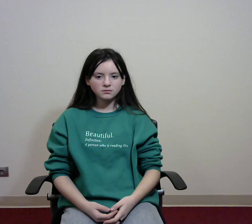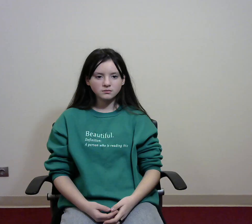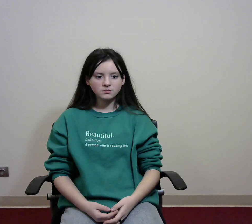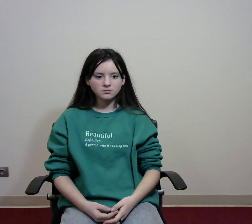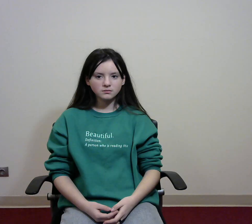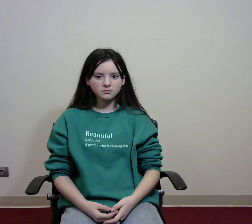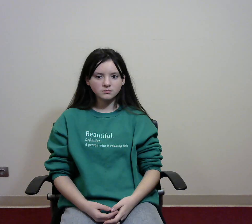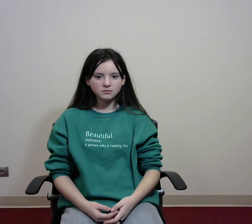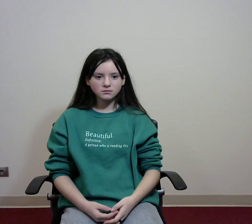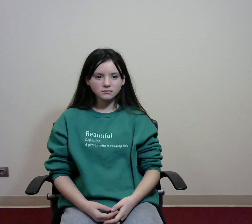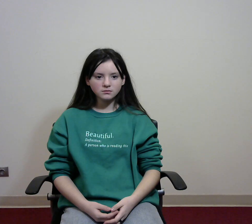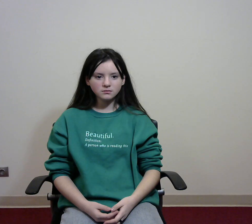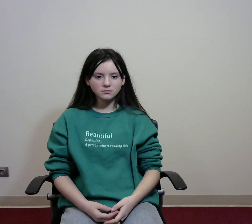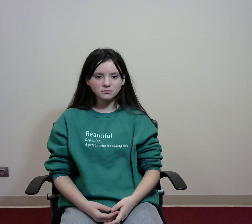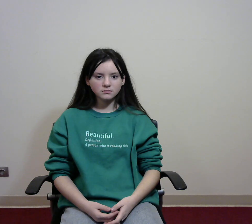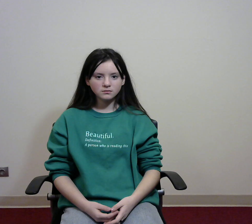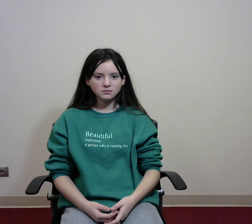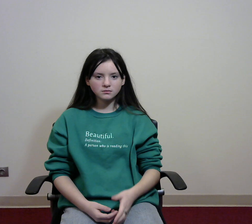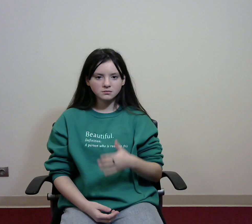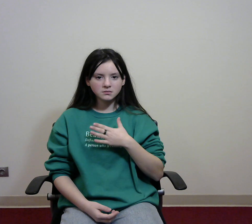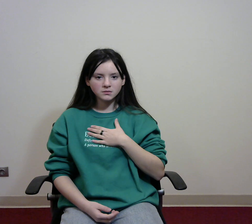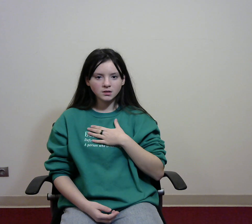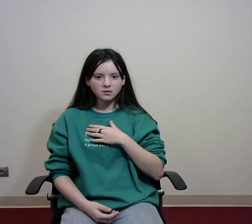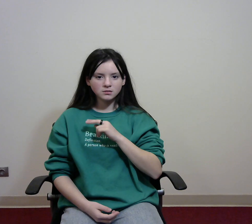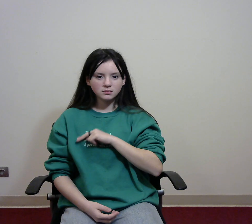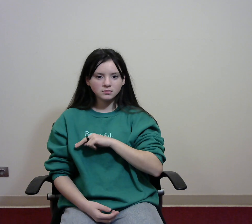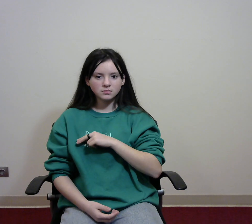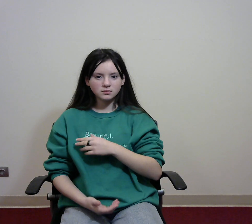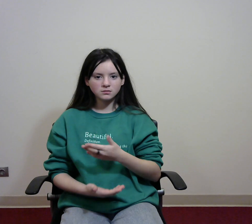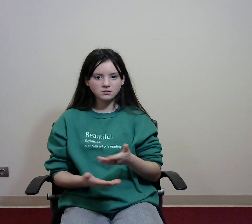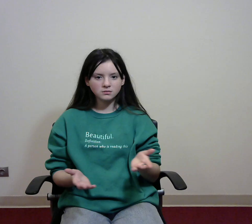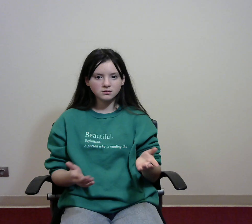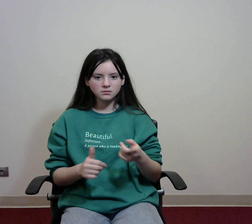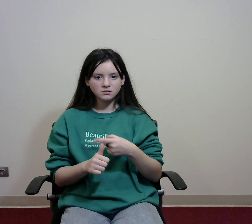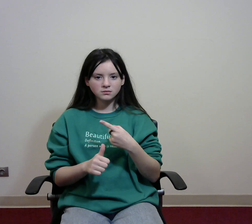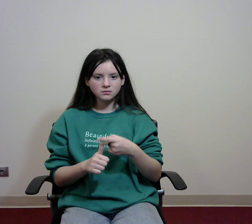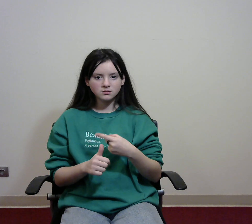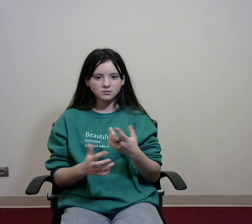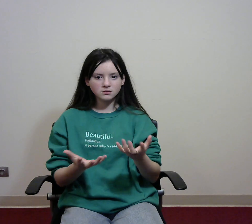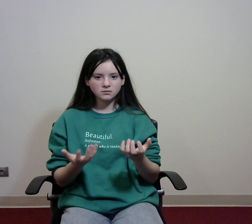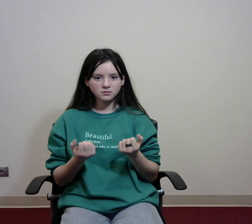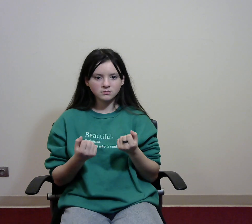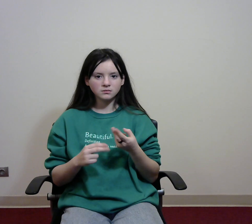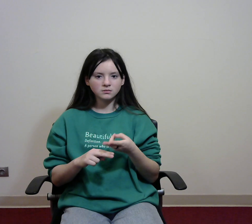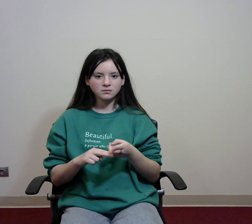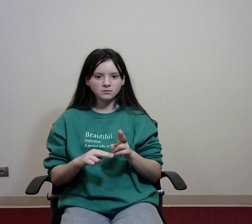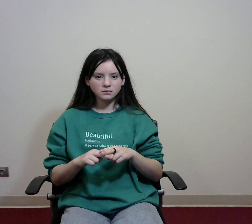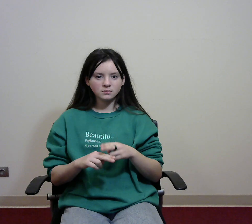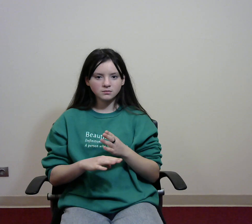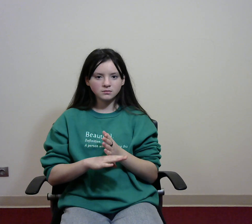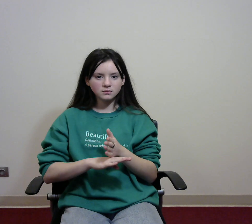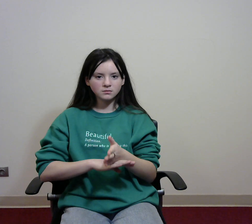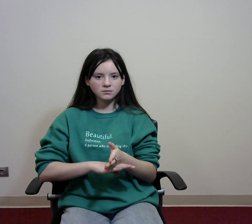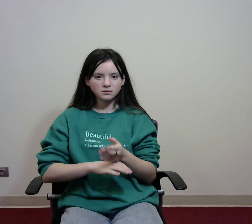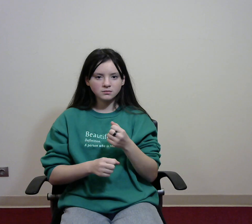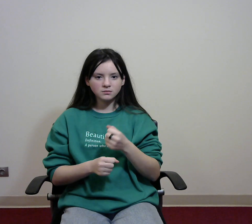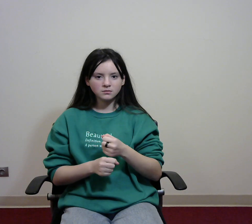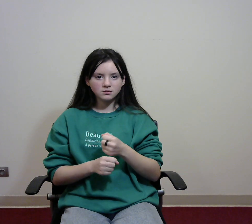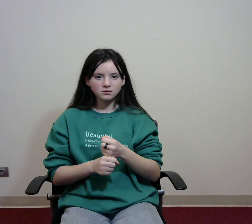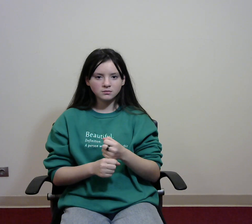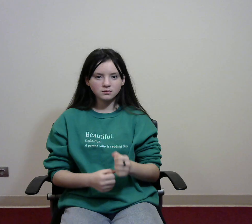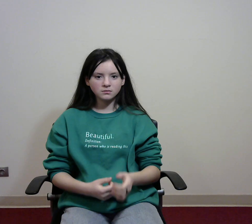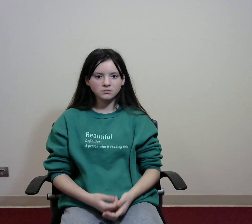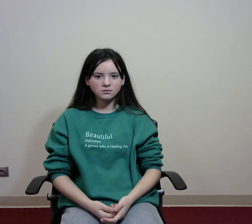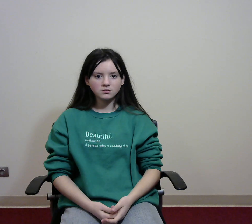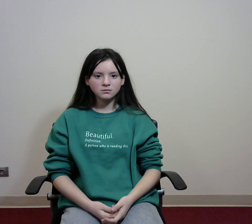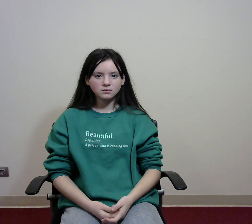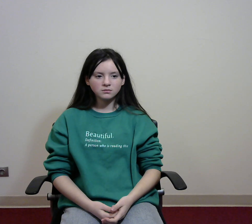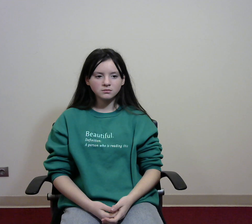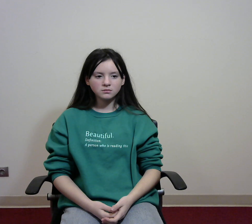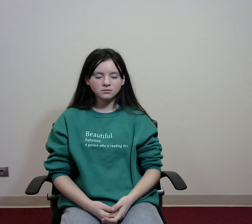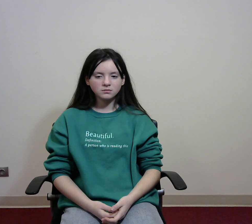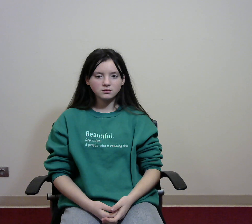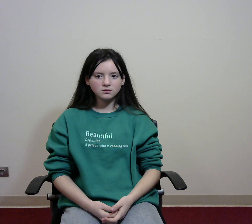Mən işsiz adı almaq üçün müraciət edirəm